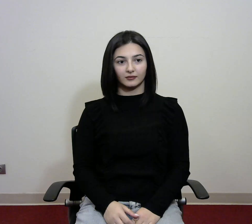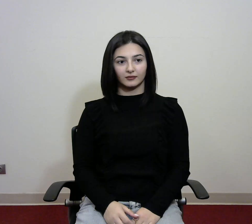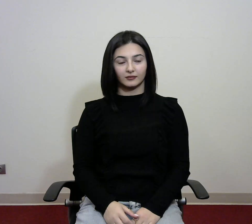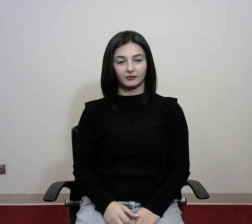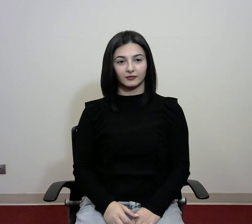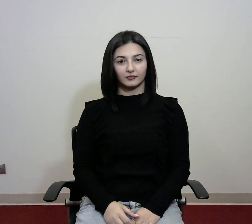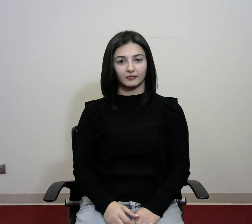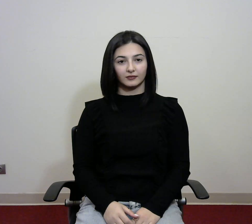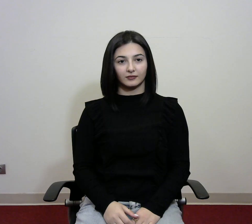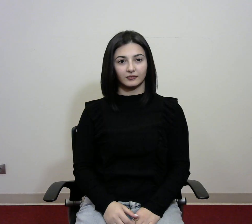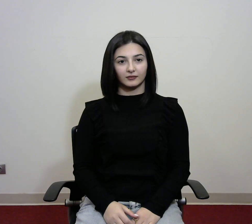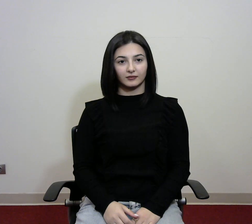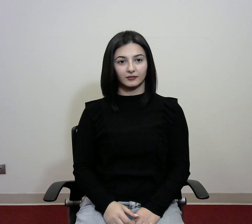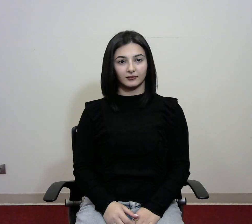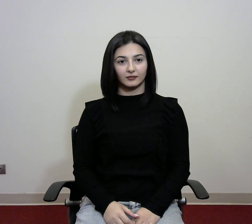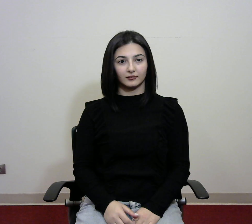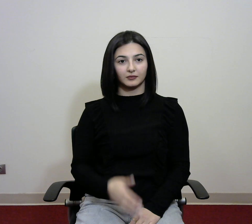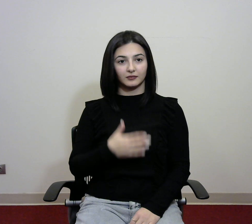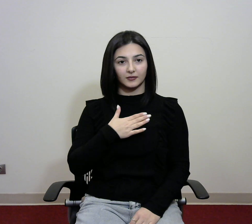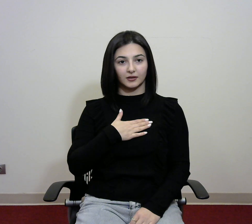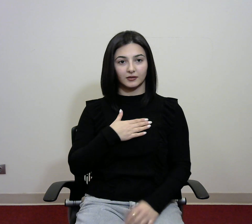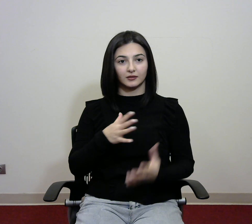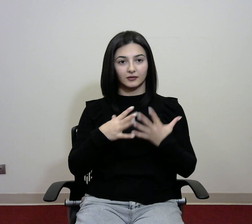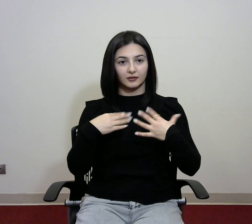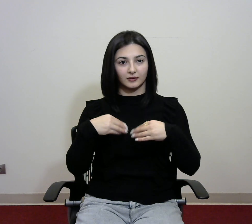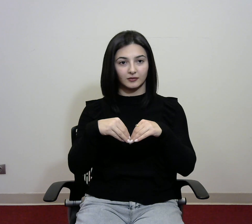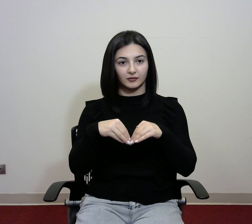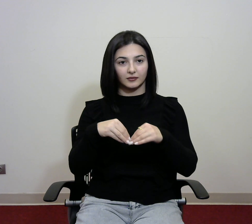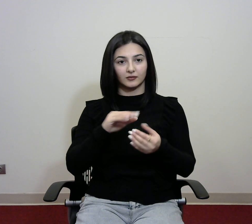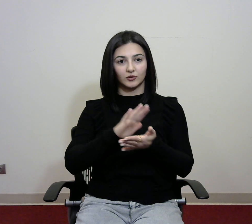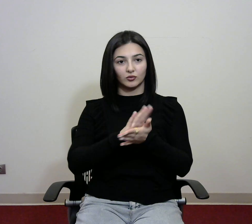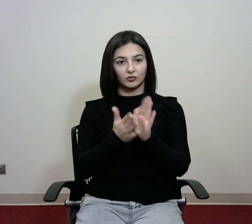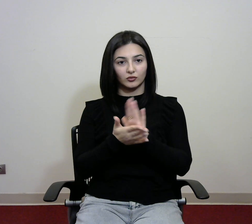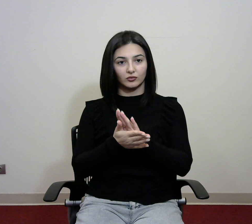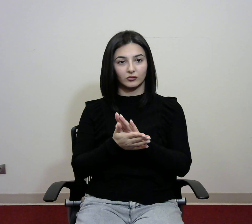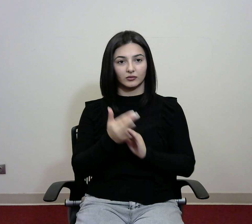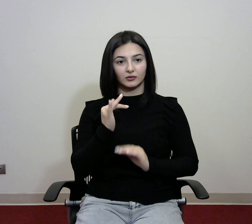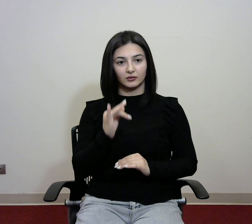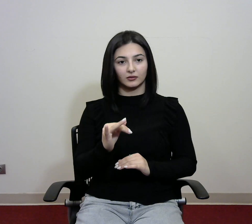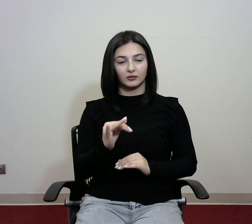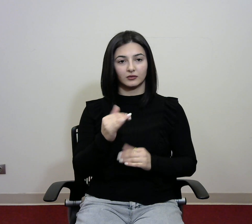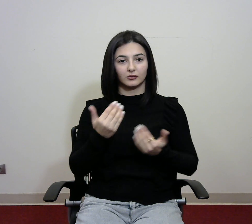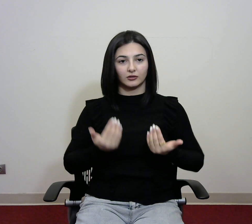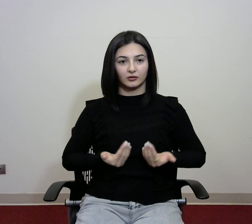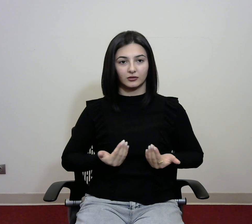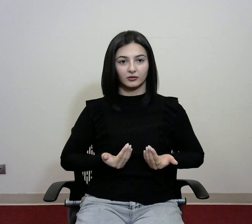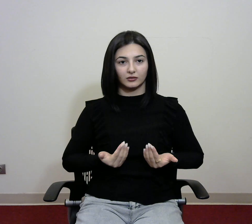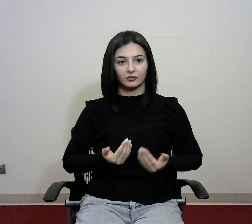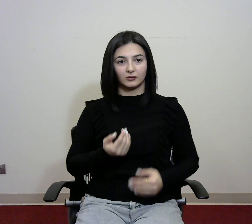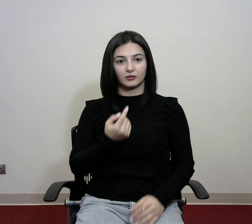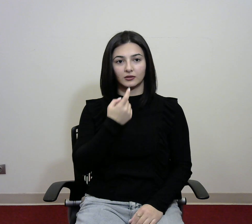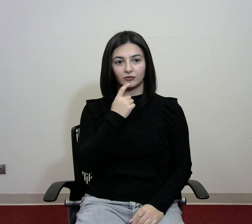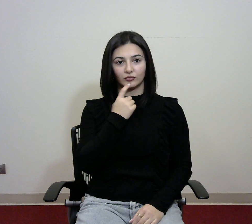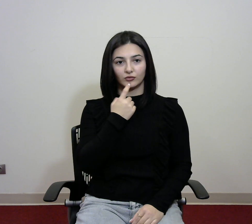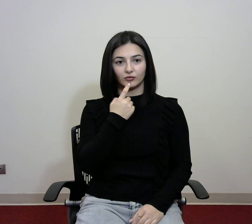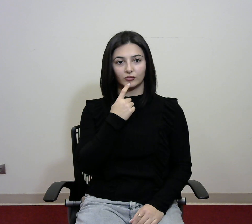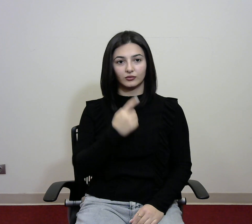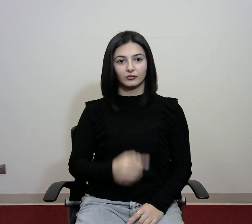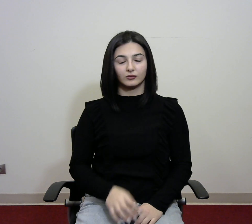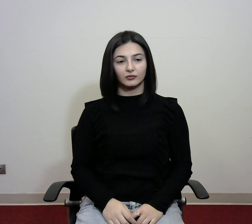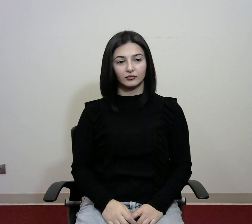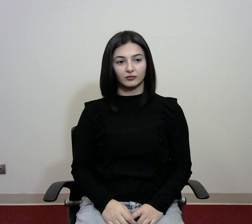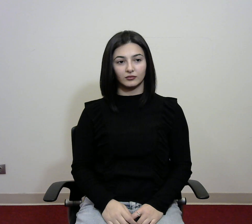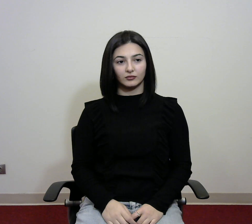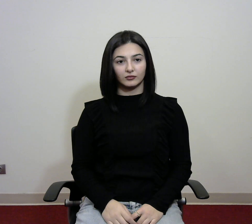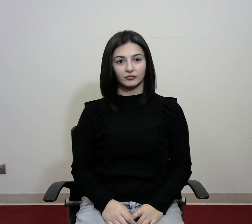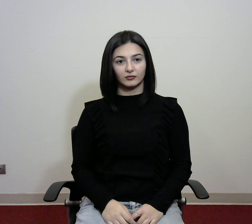Mənim ailəmin vəziyyəti yaxşı deyil, yaşamaq çətindir